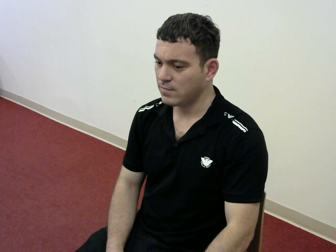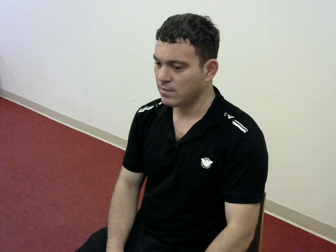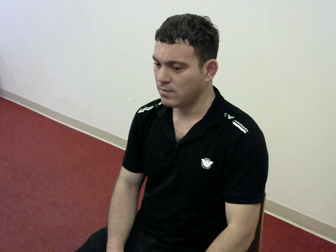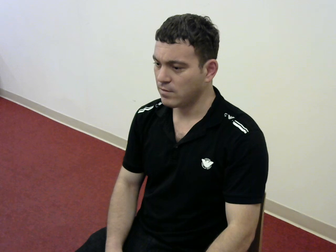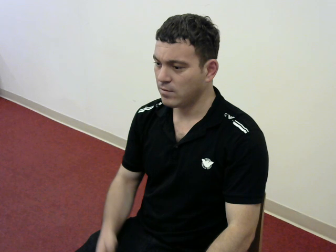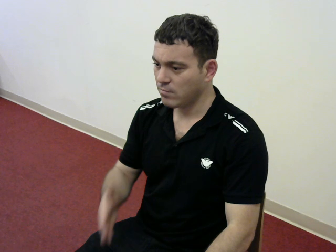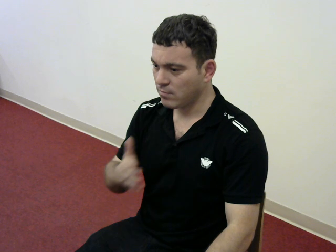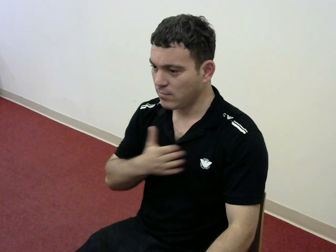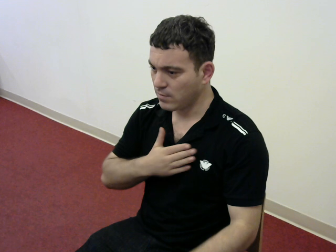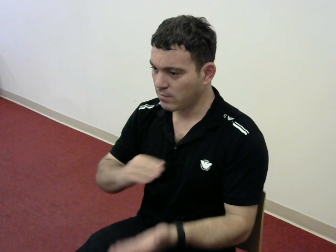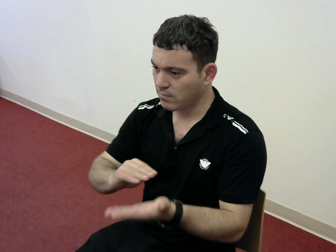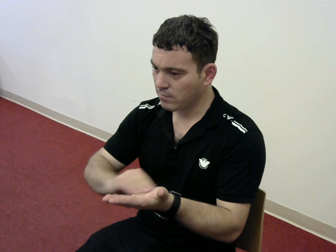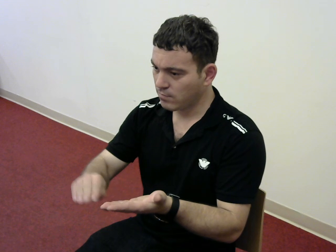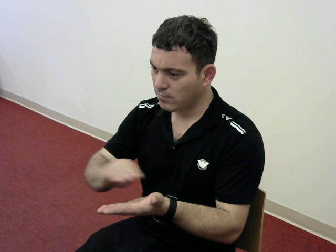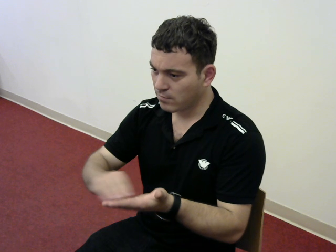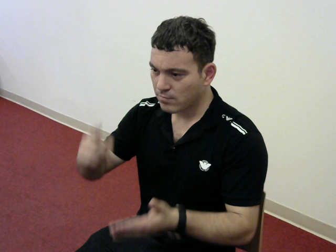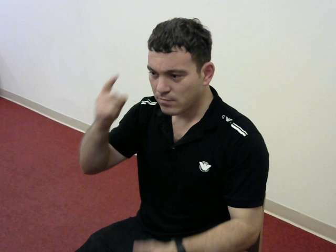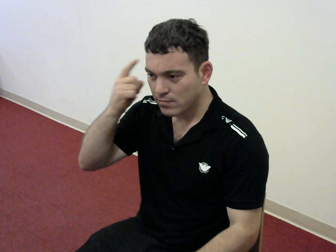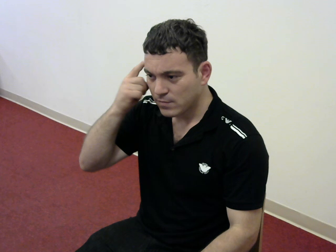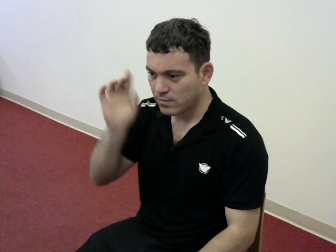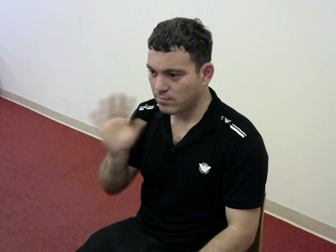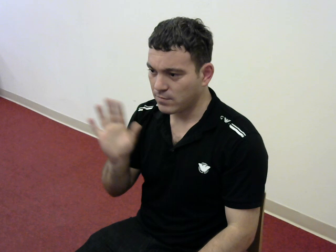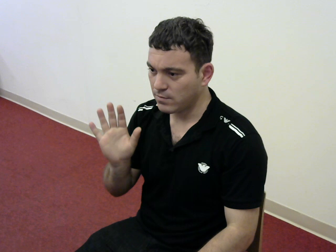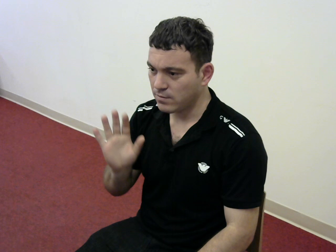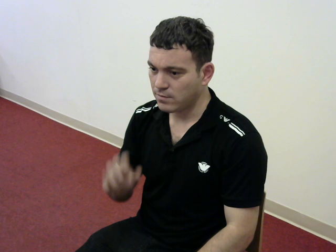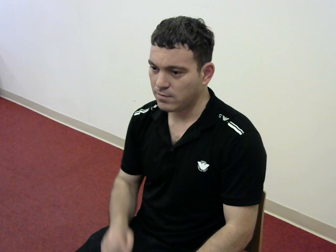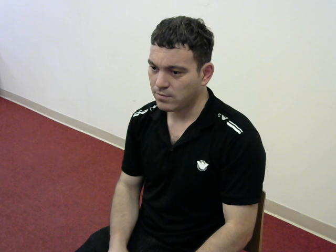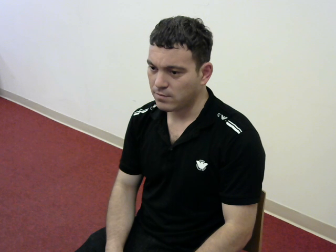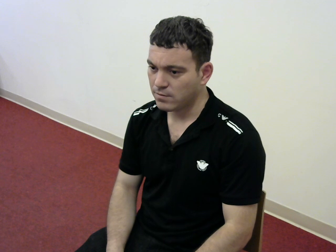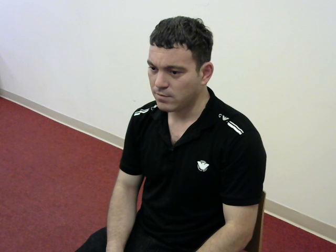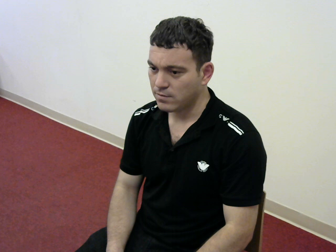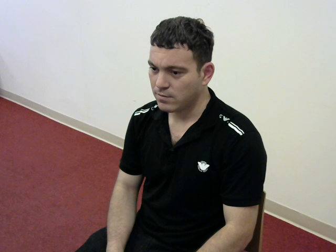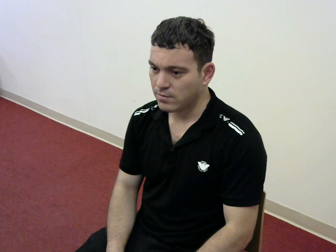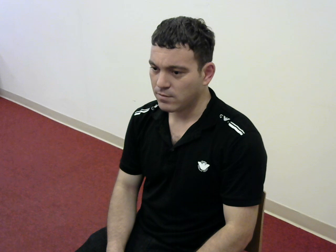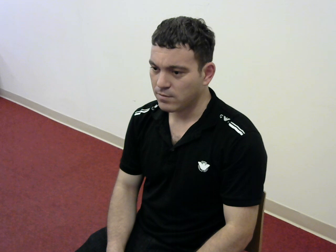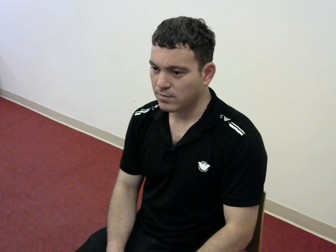Mən yaza bilmirəm